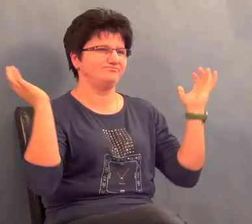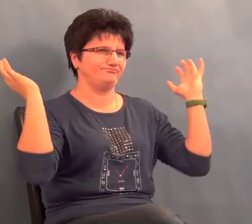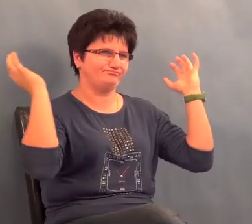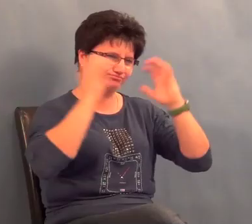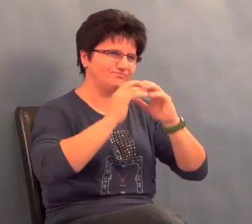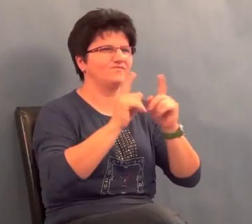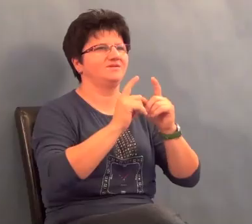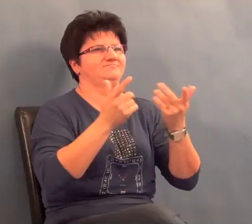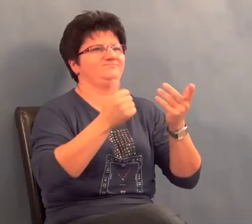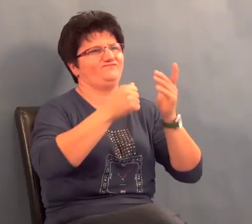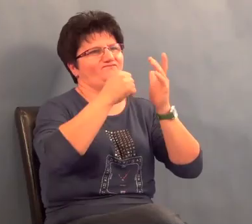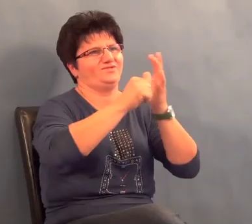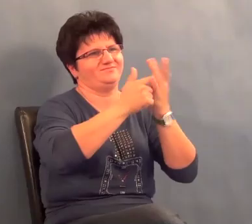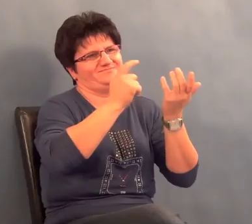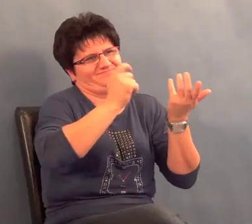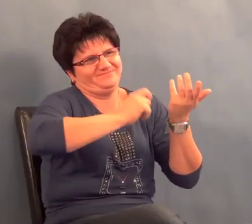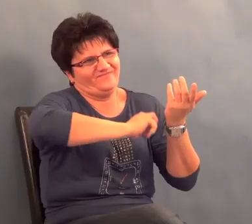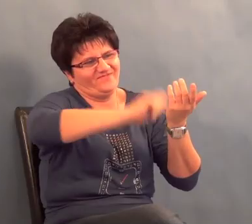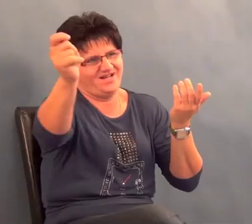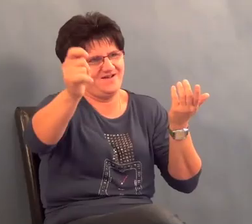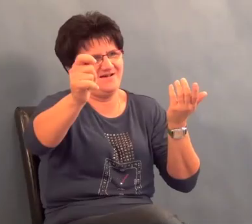Jadą na wycieczkę.